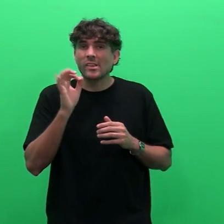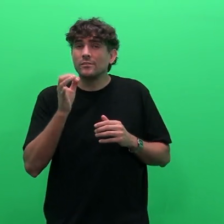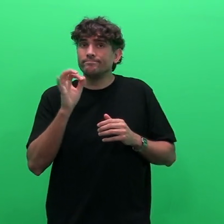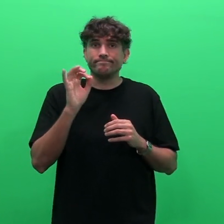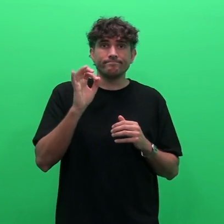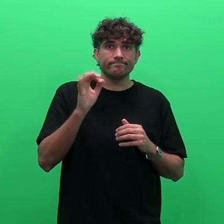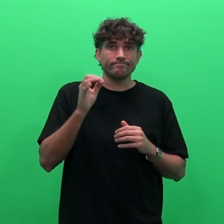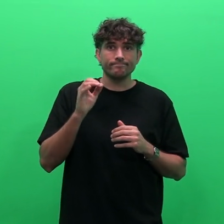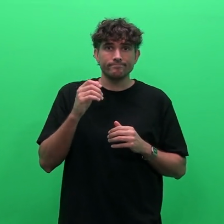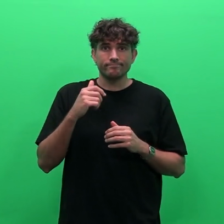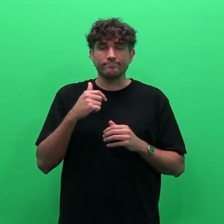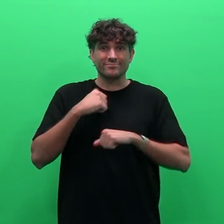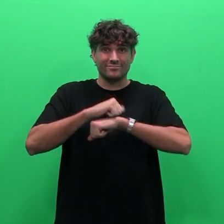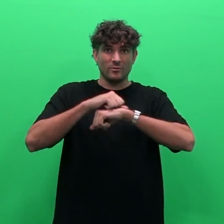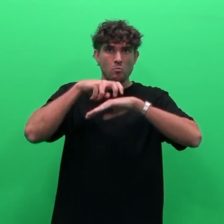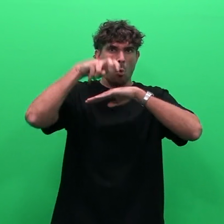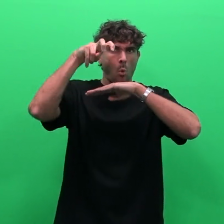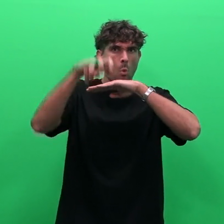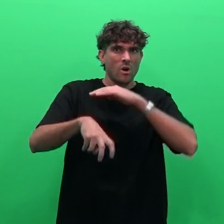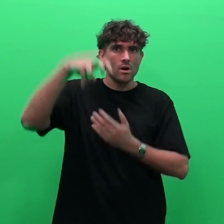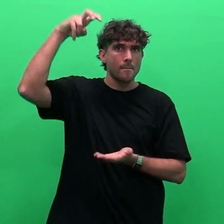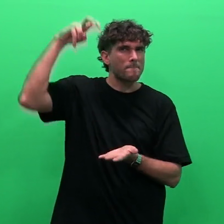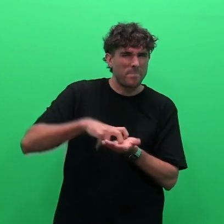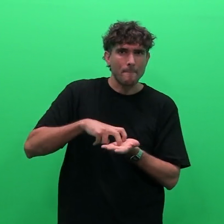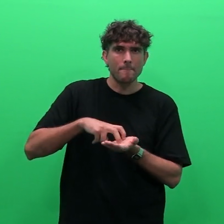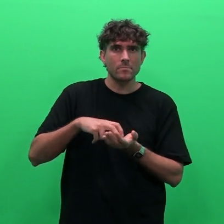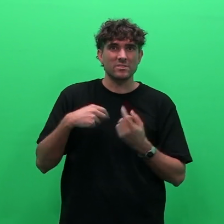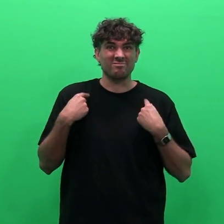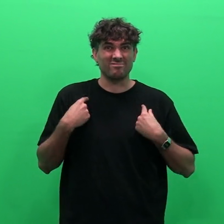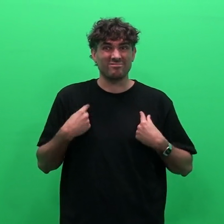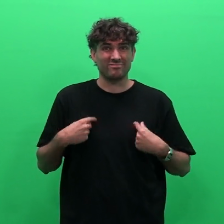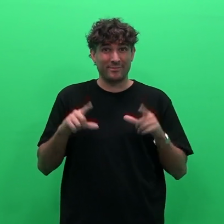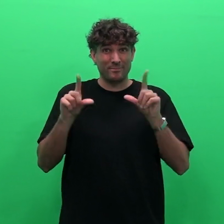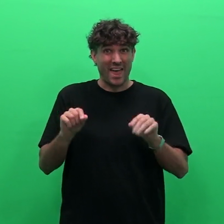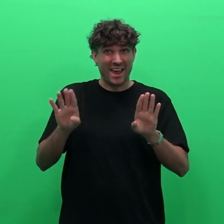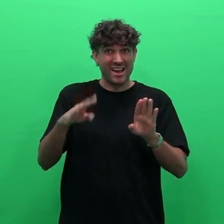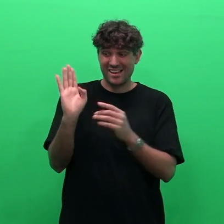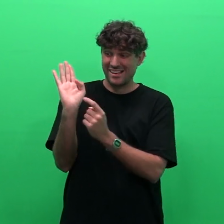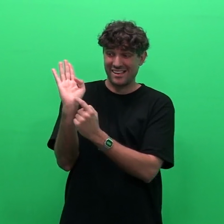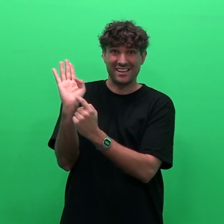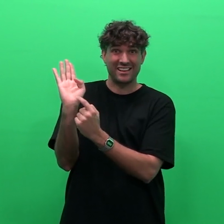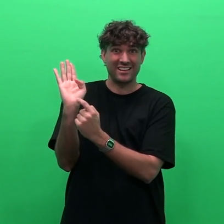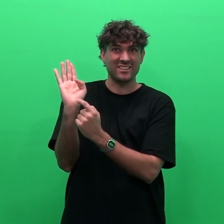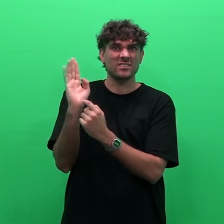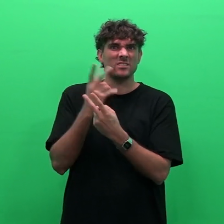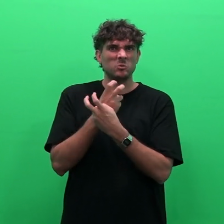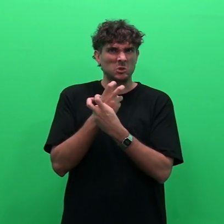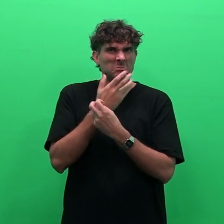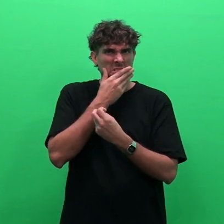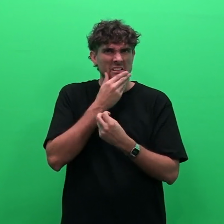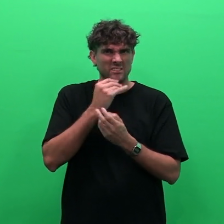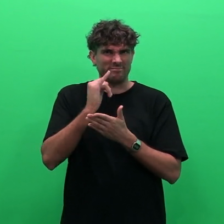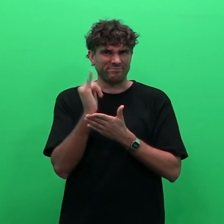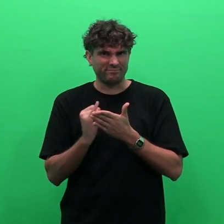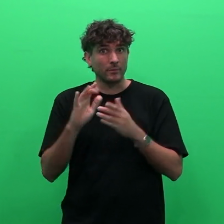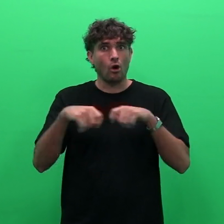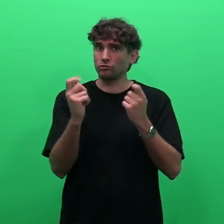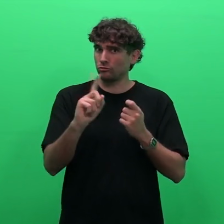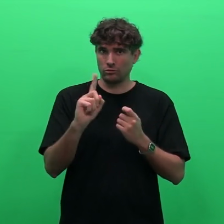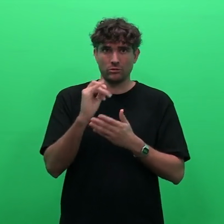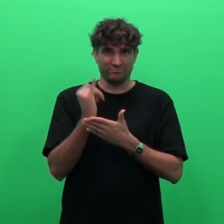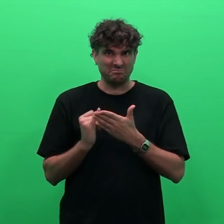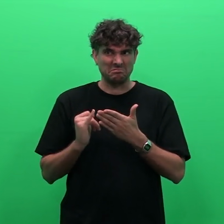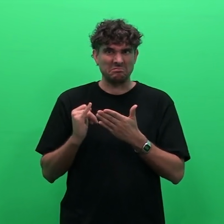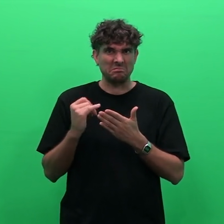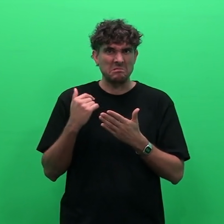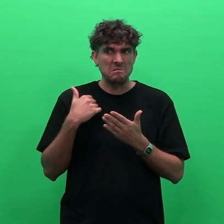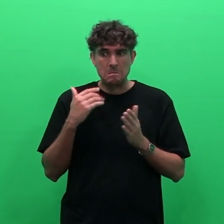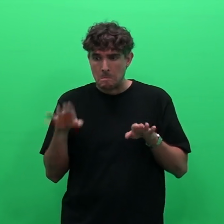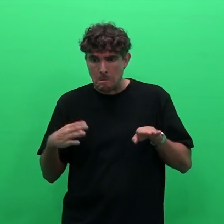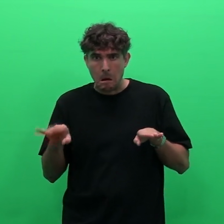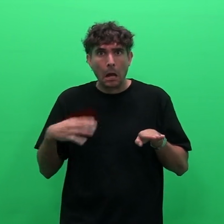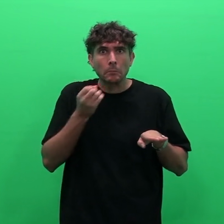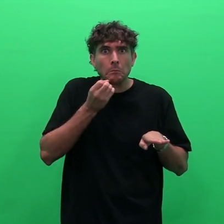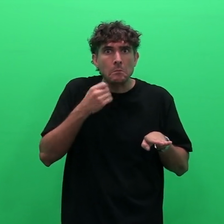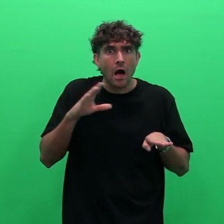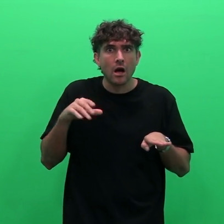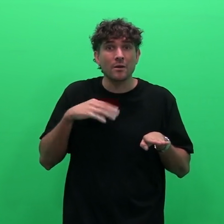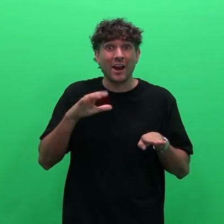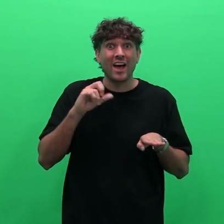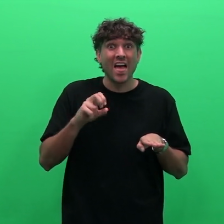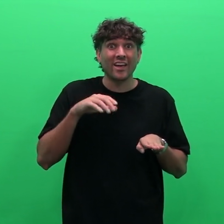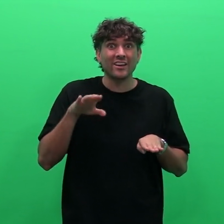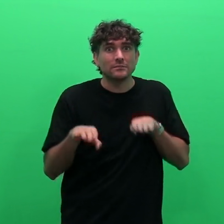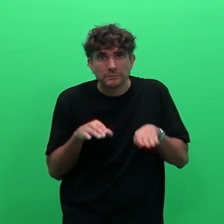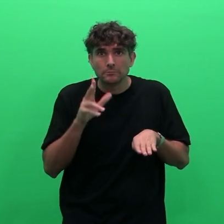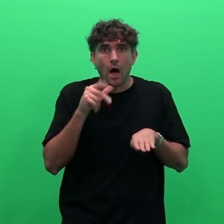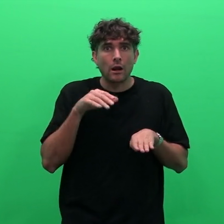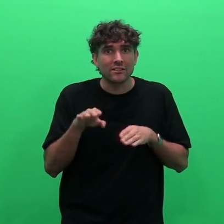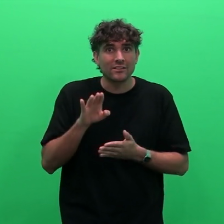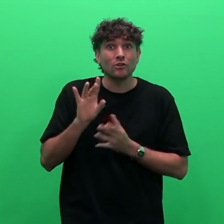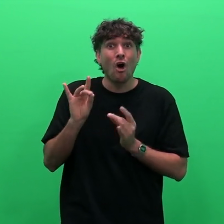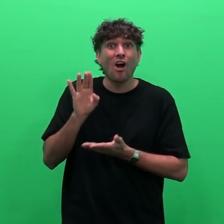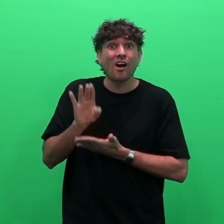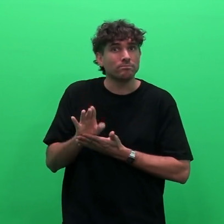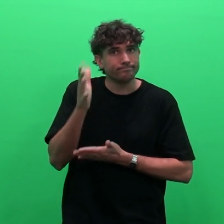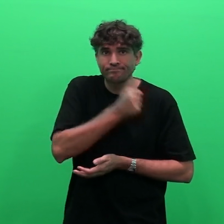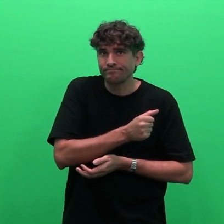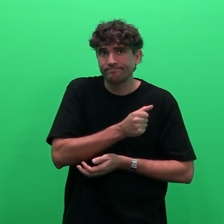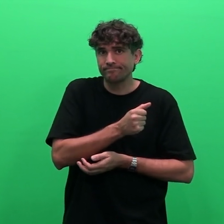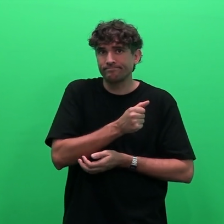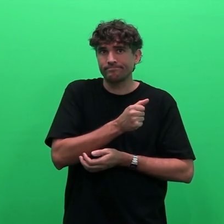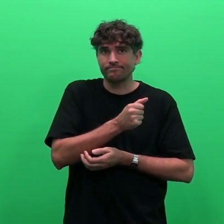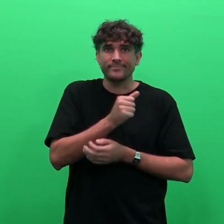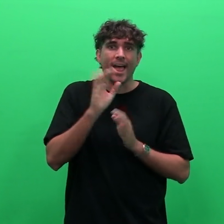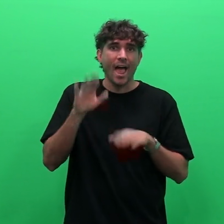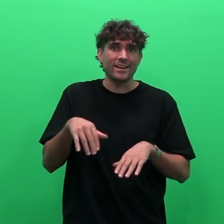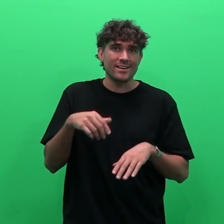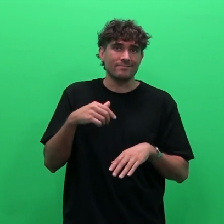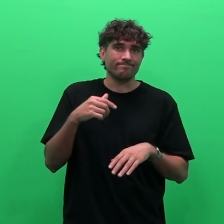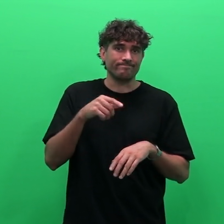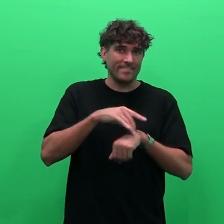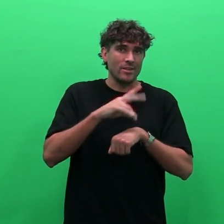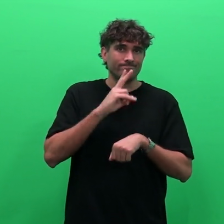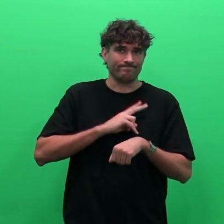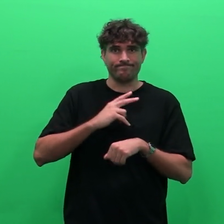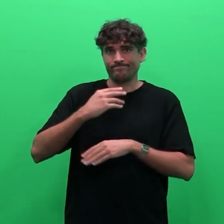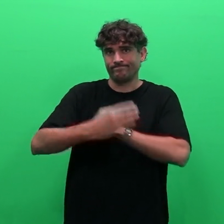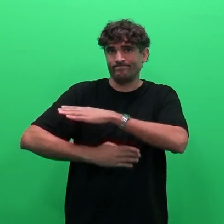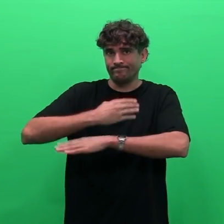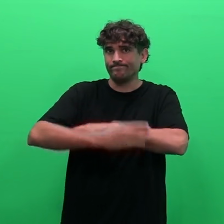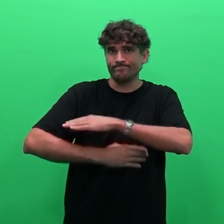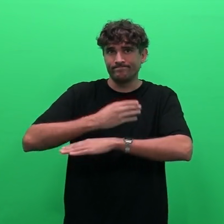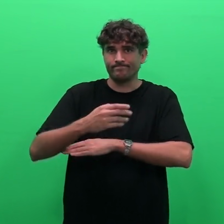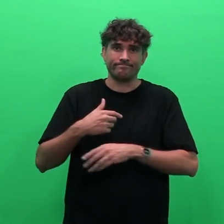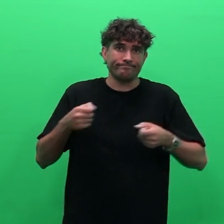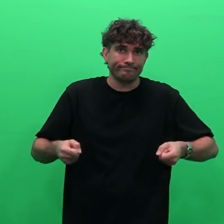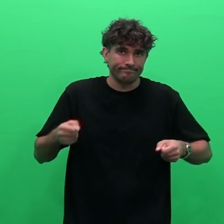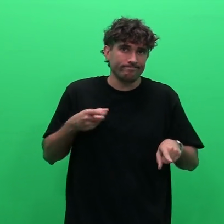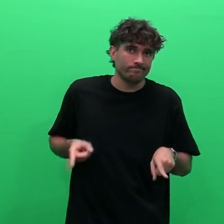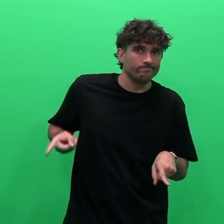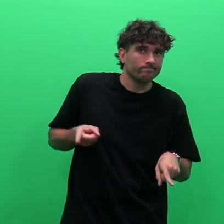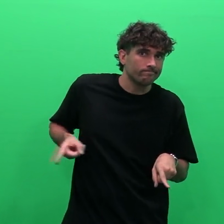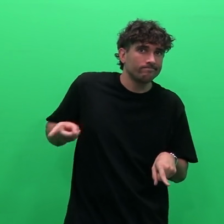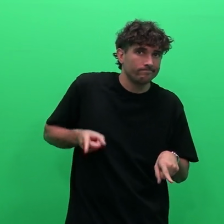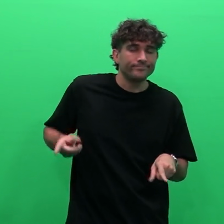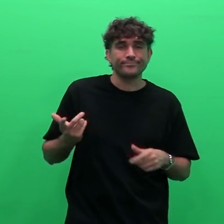Sí, vaig saltar de la finestra i quan vaig posar els peus a terra, vaig sentir que el taló del peu dret estava fracturat, no trencat sinó escardat. Podia moure bé el peu, però quan caminava em feia molt de mal, no em podia tocar el taló a terra. Al final el metge em va dir que l'havien d'embenar i vaig haver d'anar amb crosses.